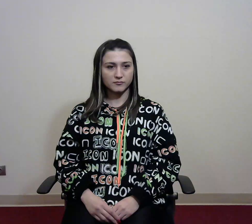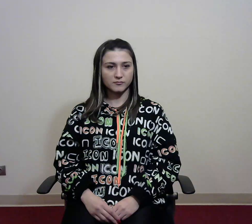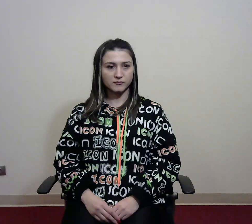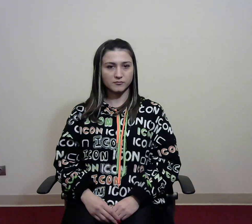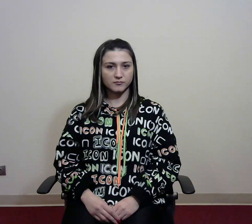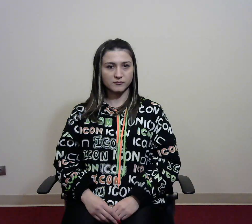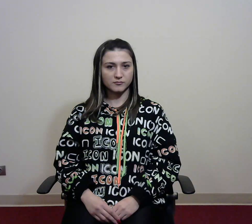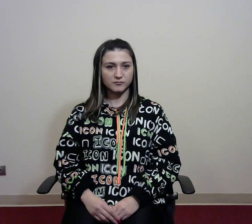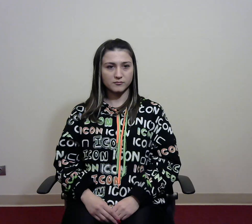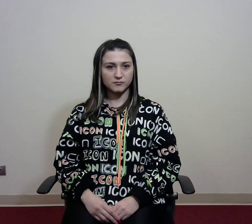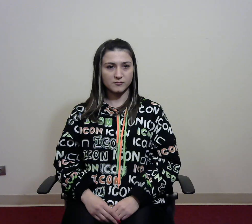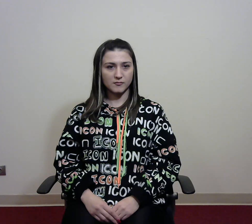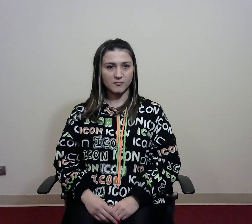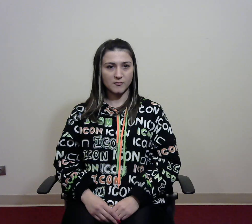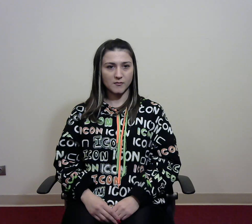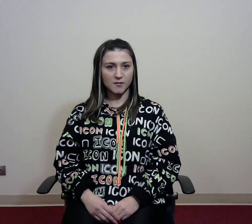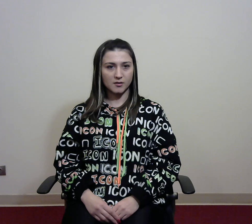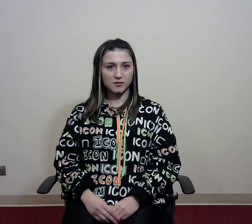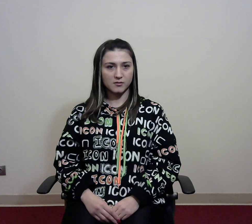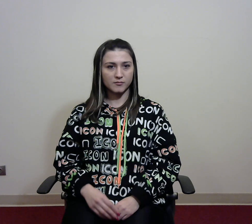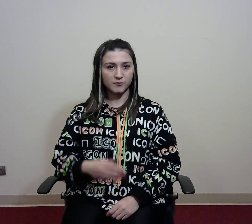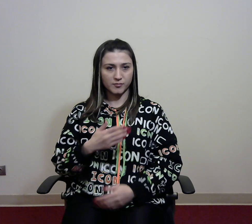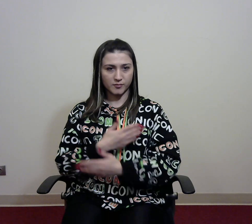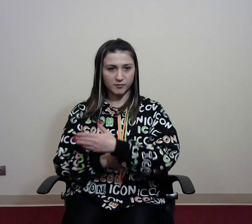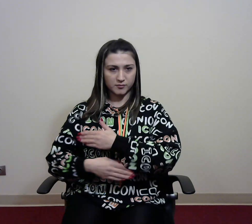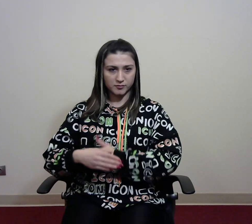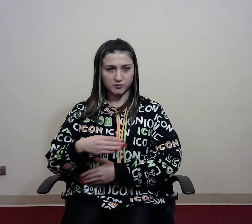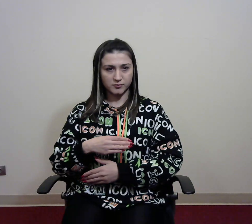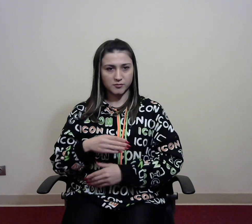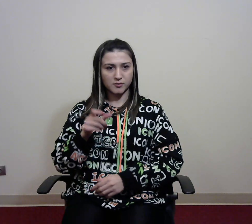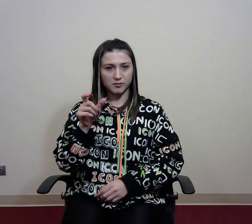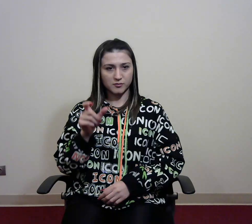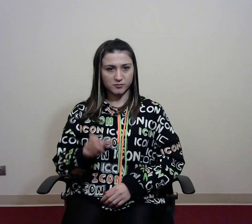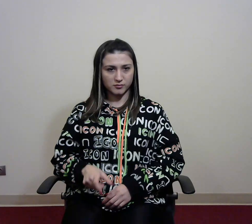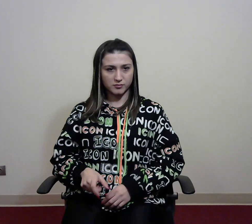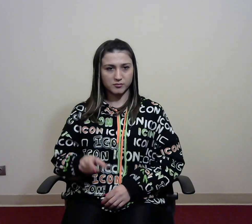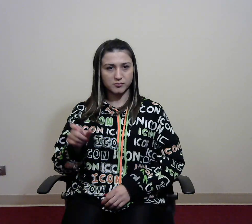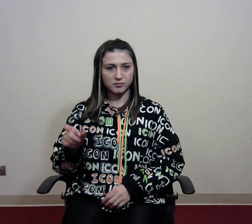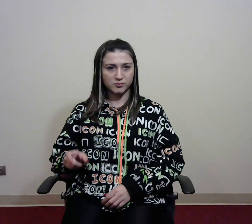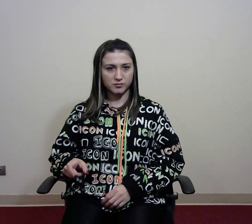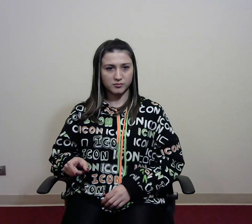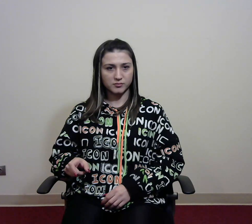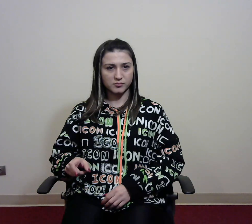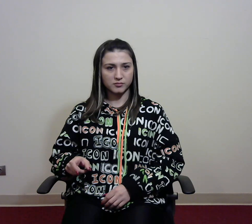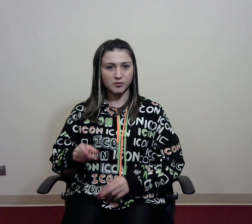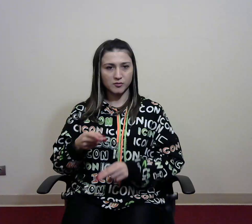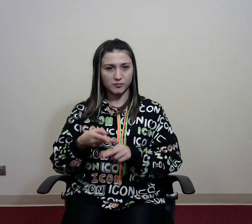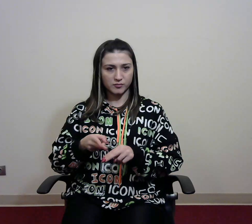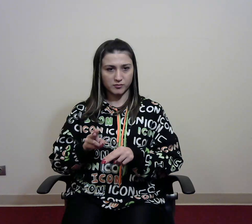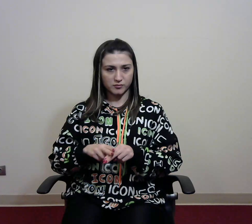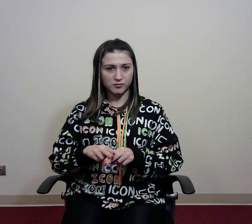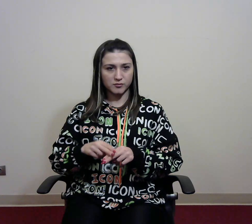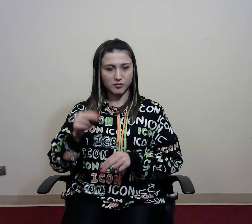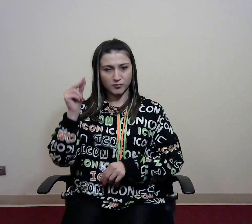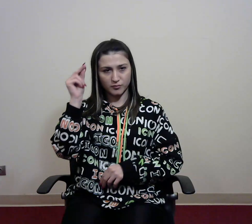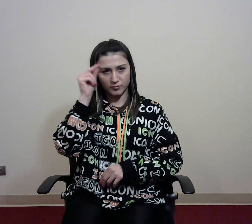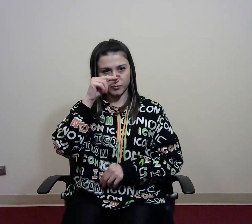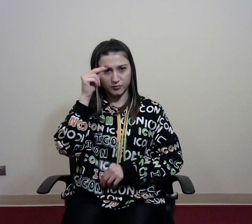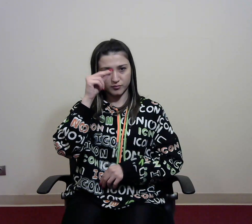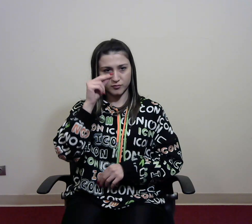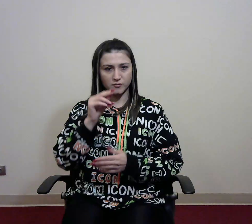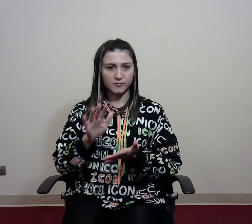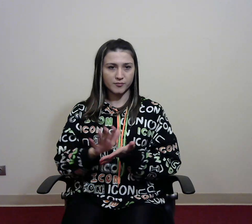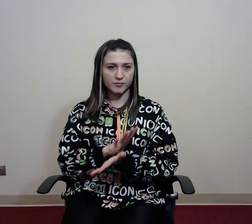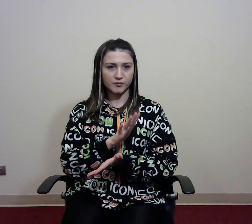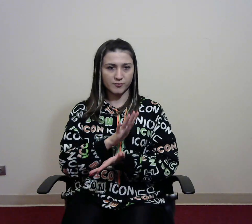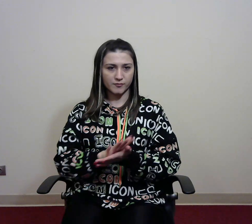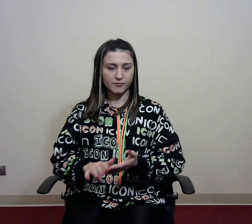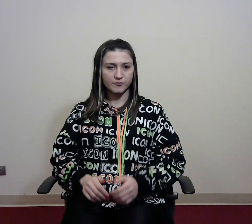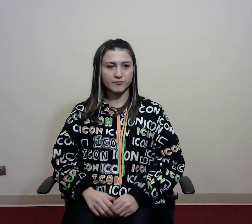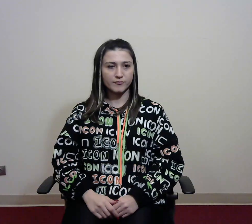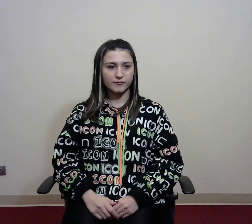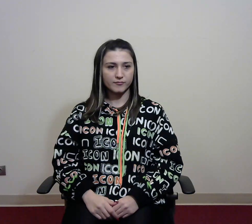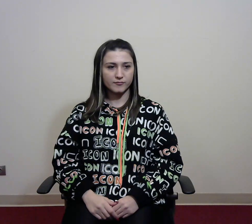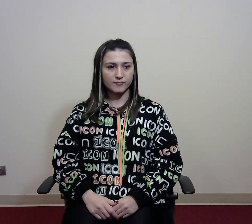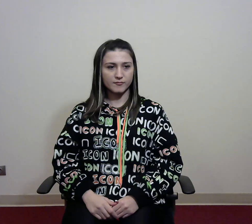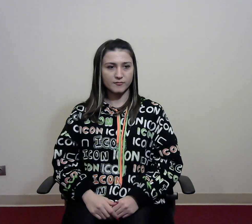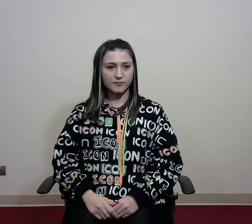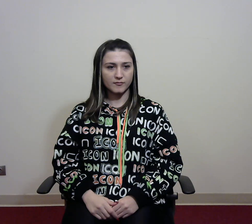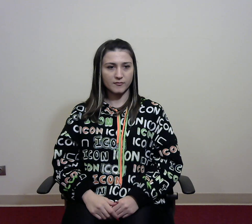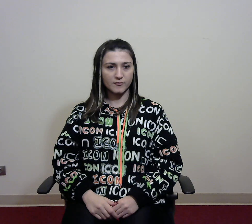Əlilliyi olan şəxslərə təhsil pulsuzdur